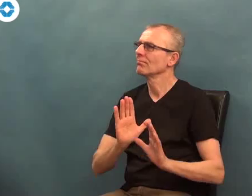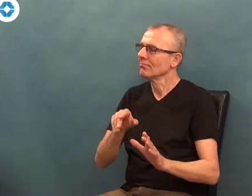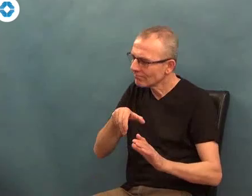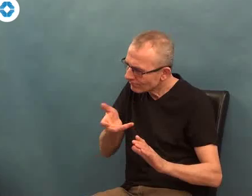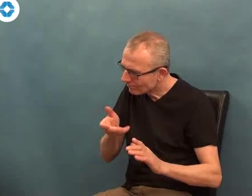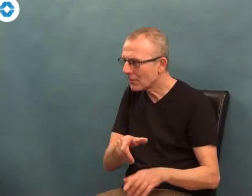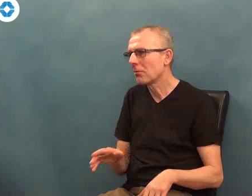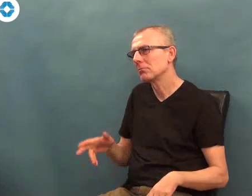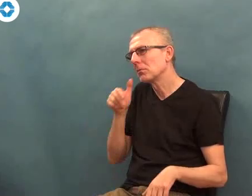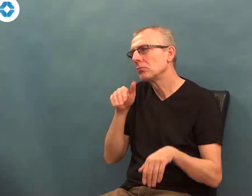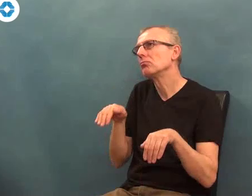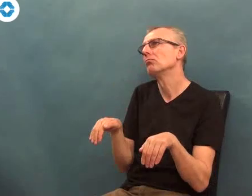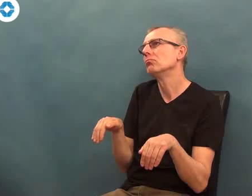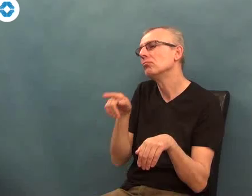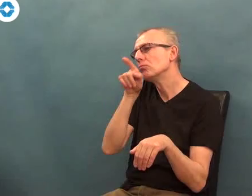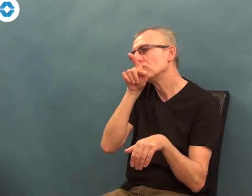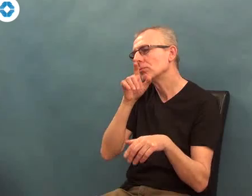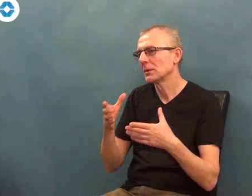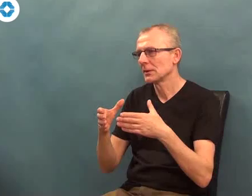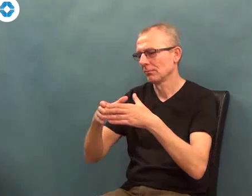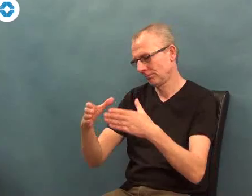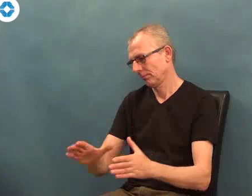Pies wąchał, a żaba siedziała spokojnie w środku.